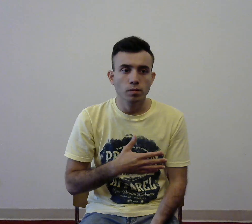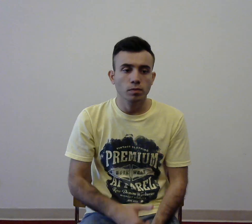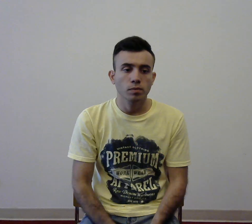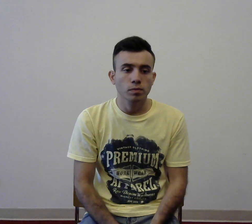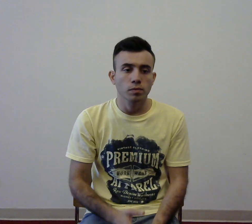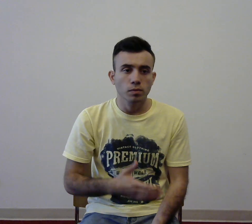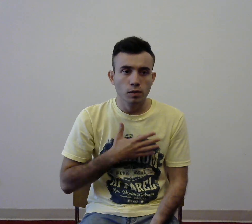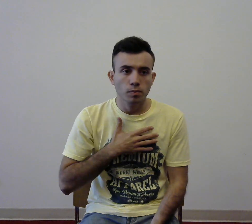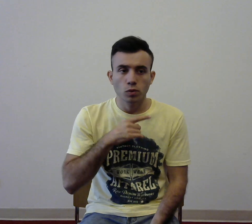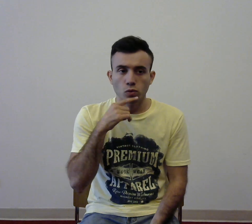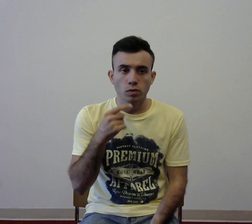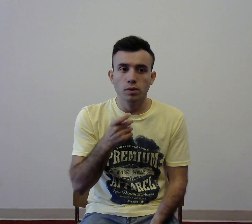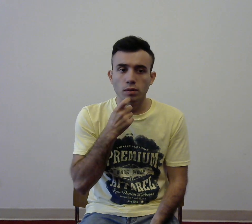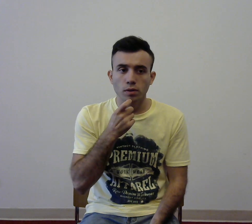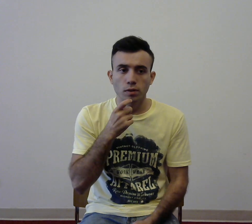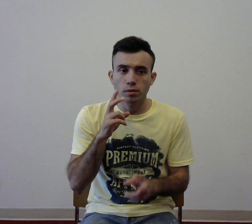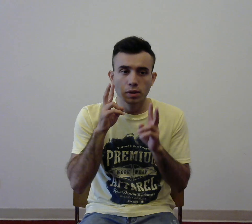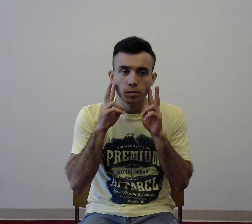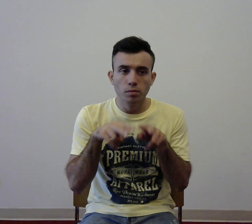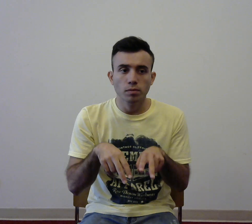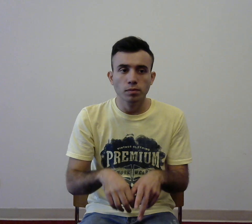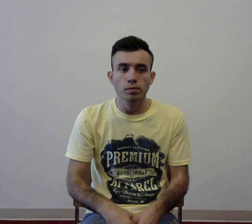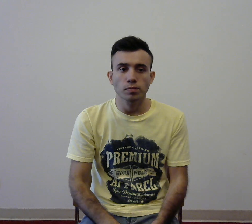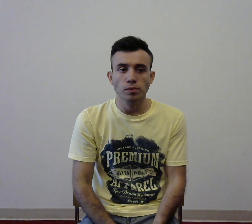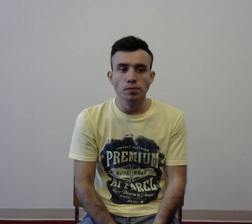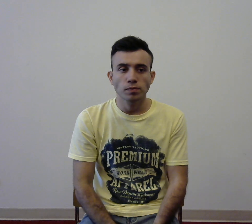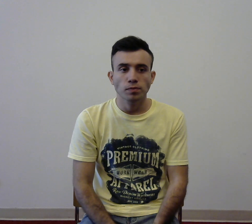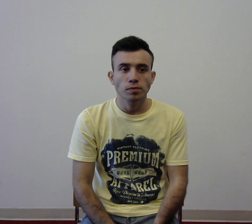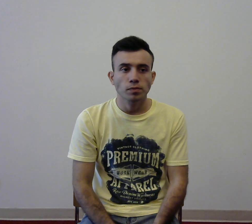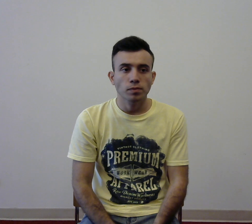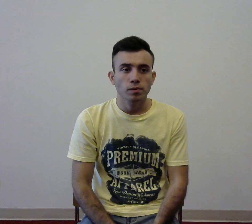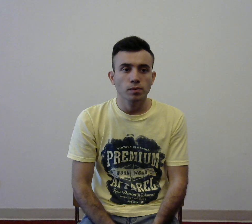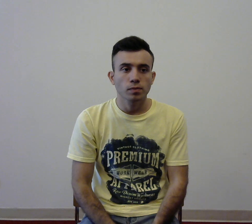Mən rus dilini bilmirəm